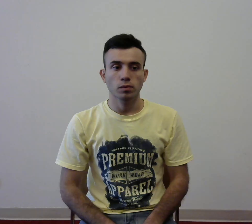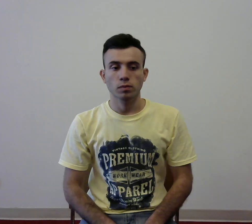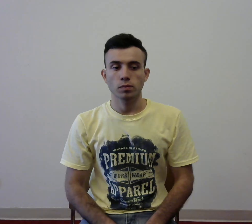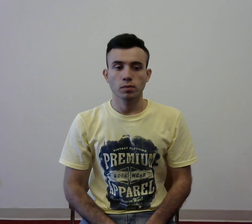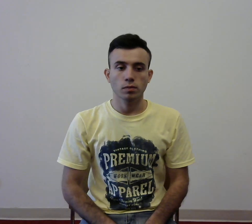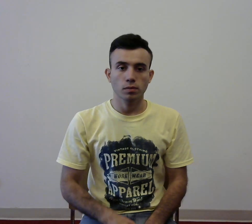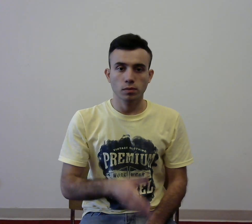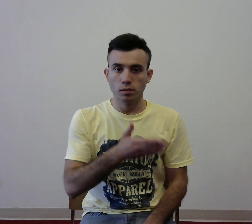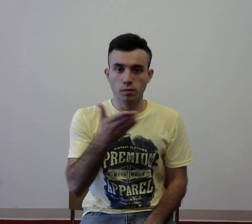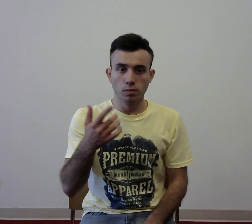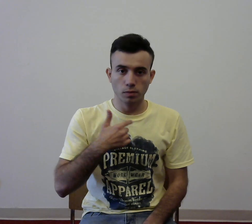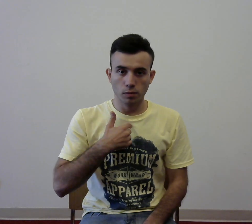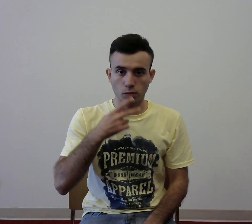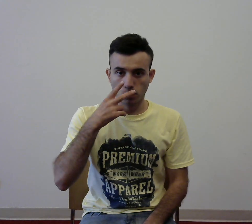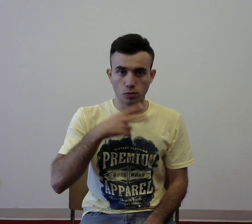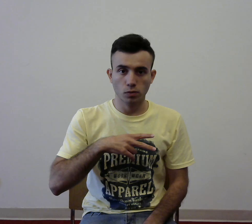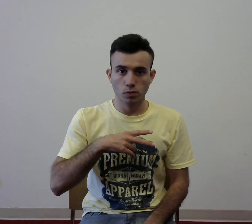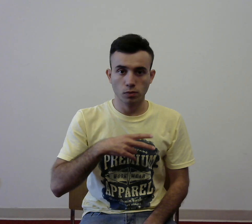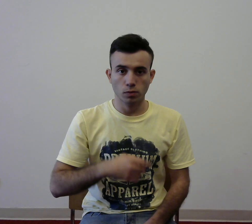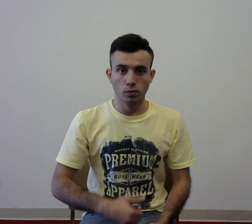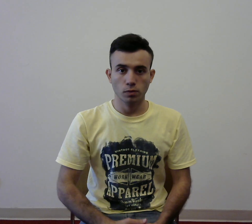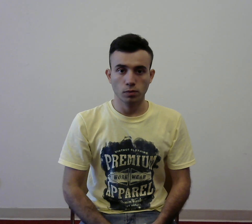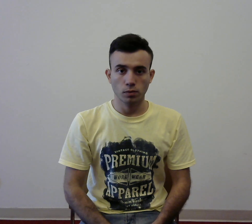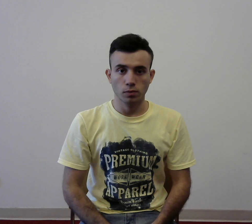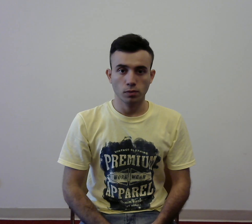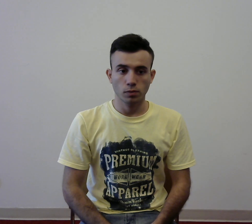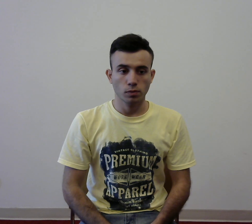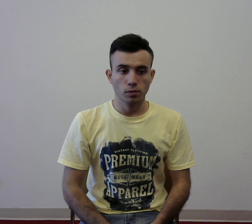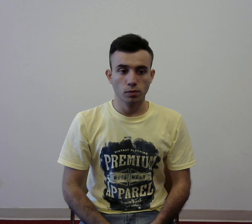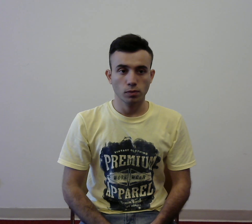Siz məni görürsünüzmü?